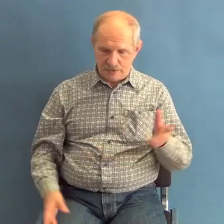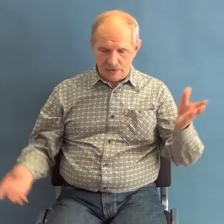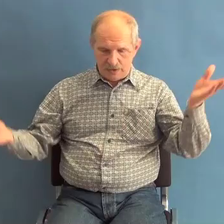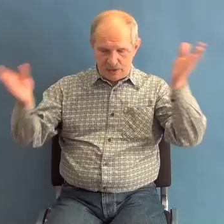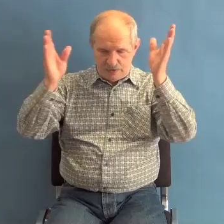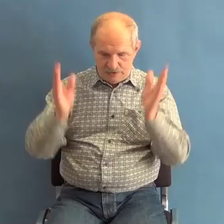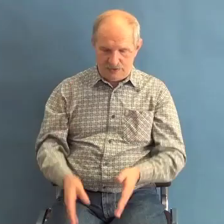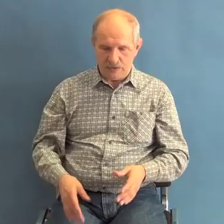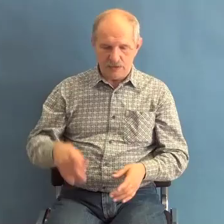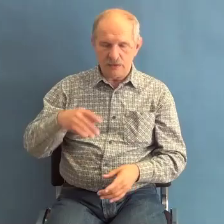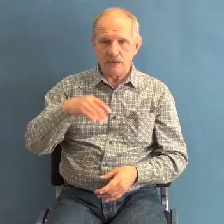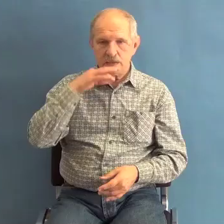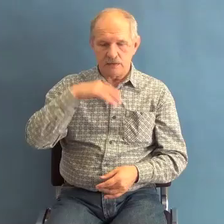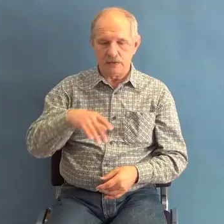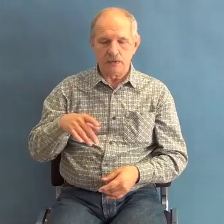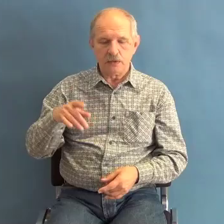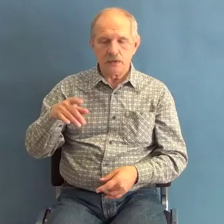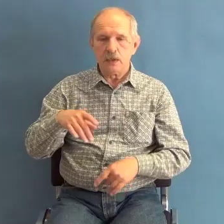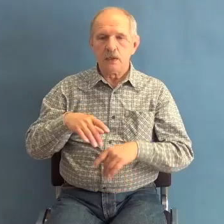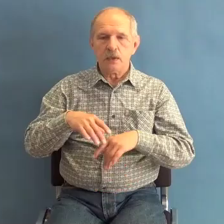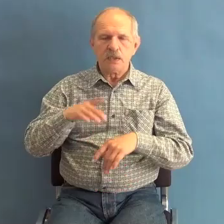Kształt odwróconego stożka, w środku woda.